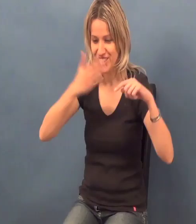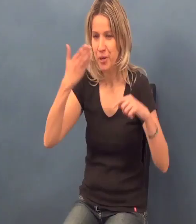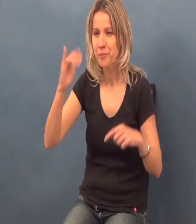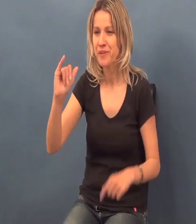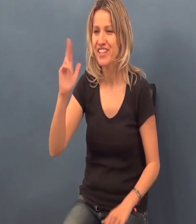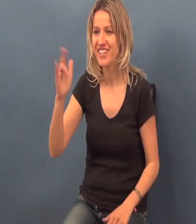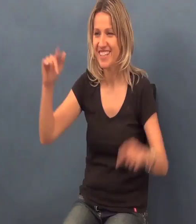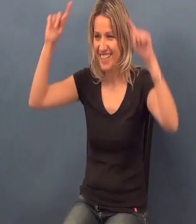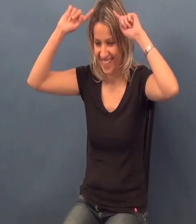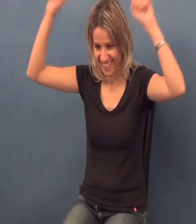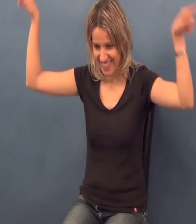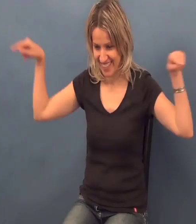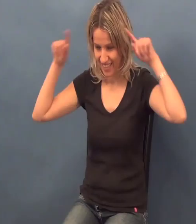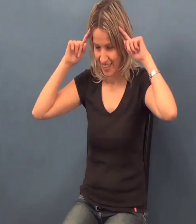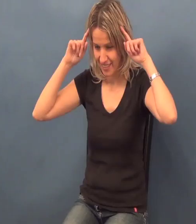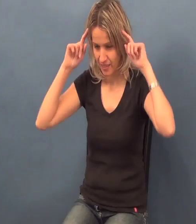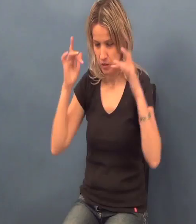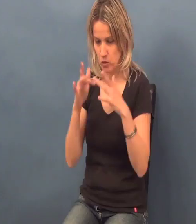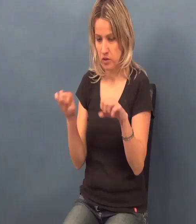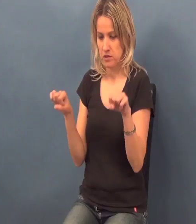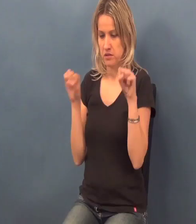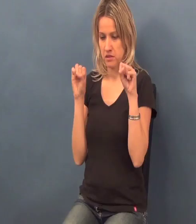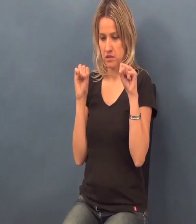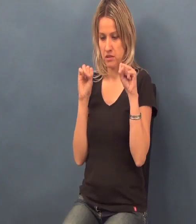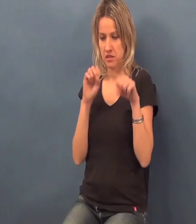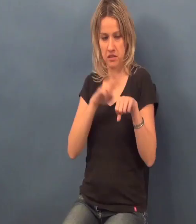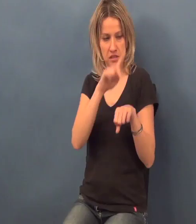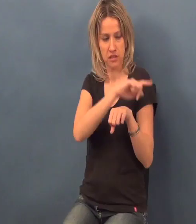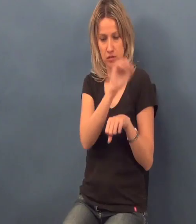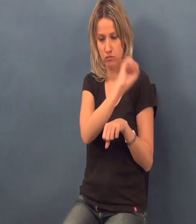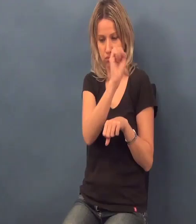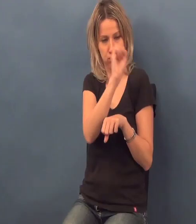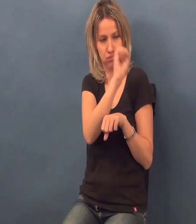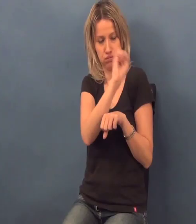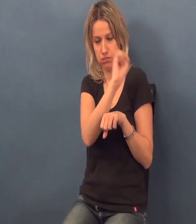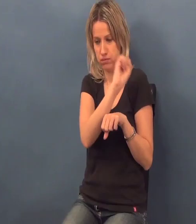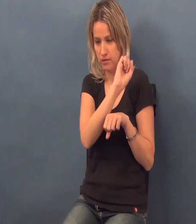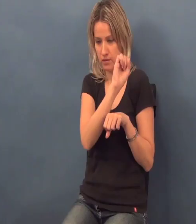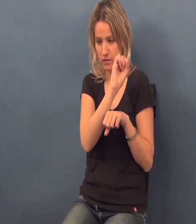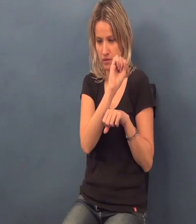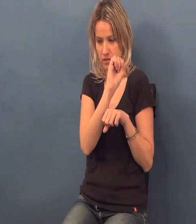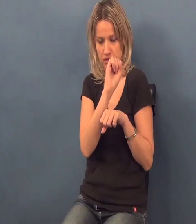Myszka Miki leży w łóżku przykryty kołdrą, a obok niego stoi budzik, który dzwoni.